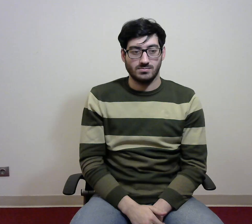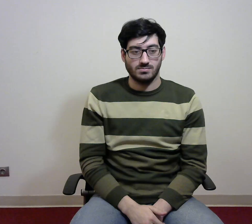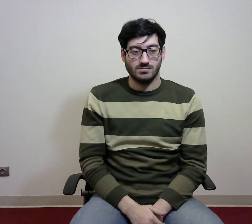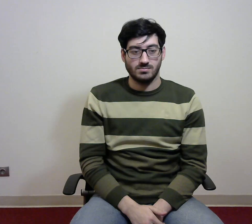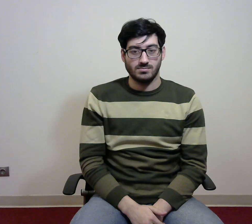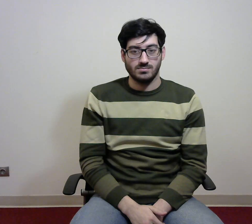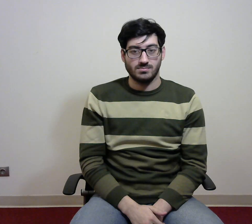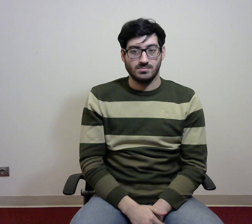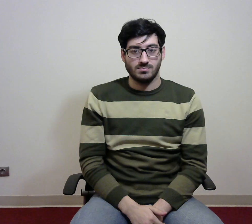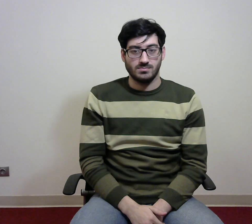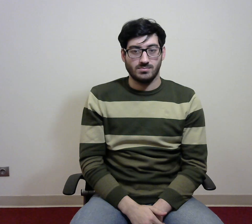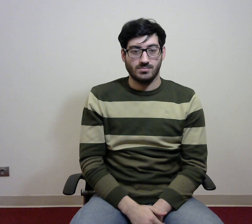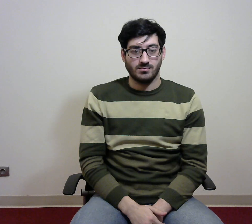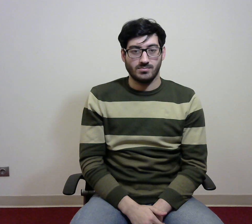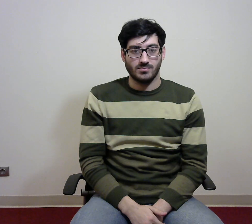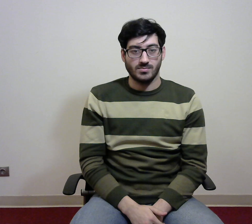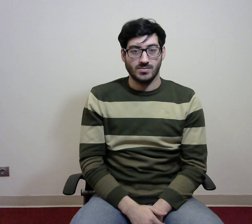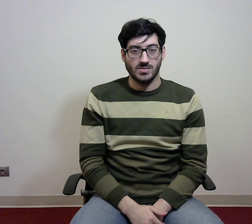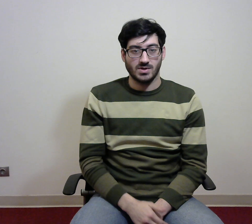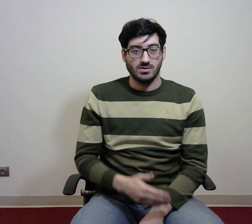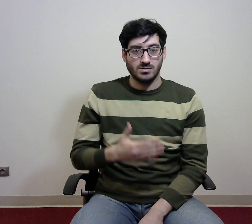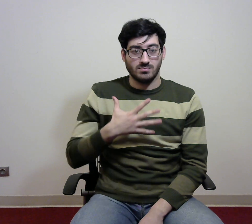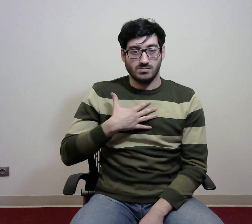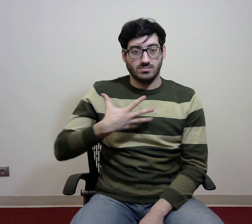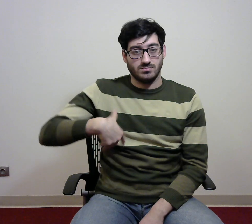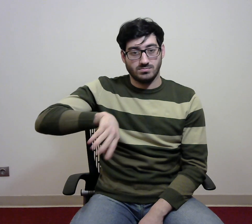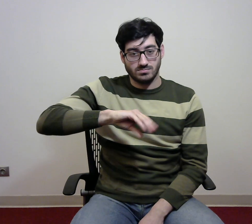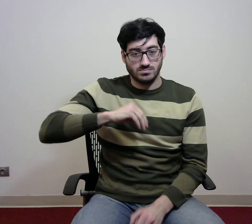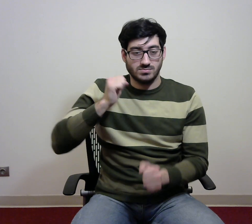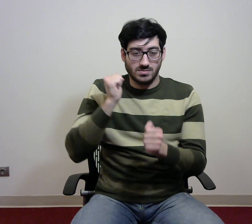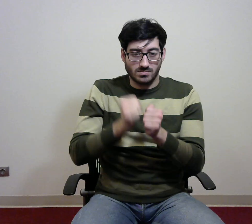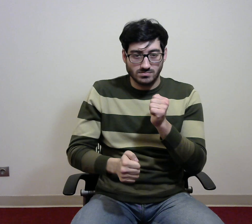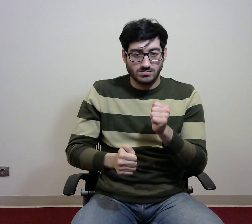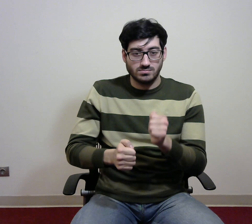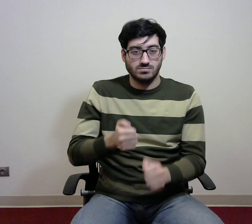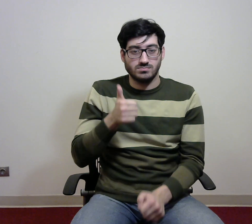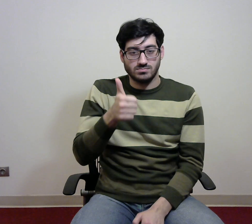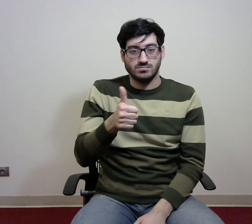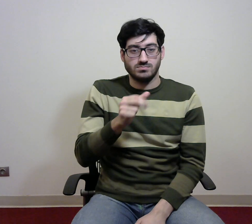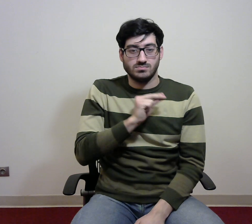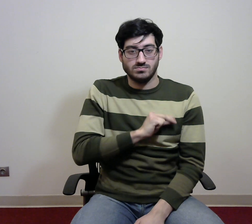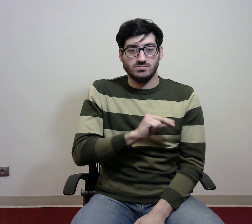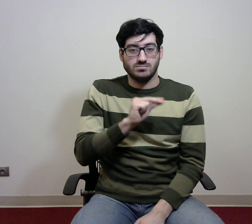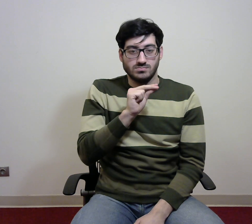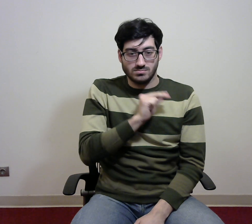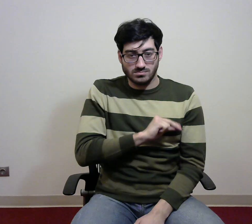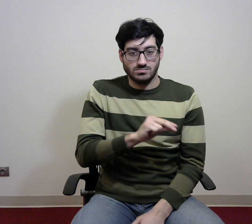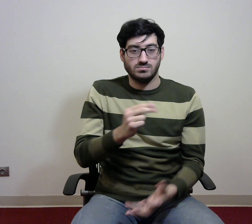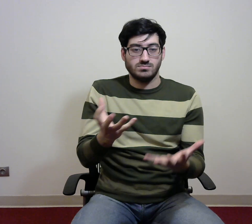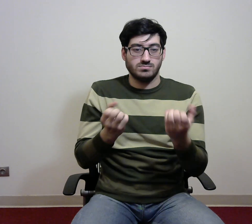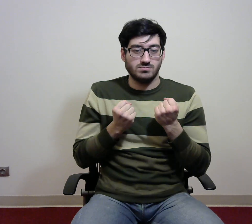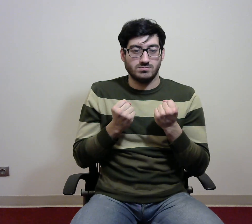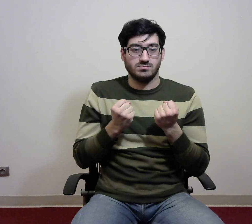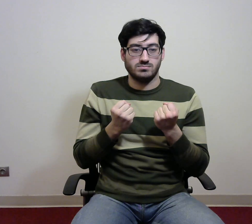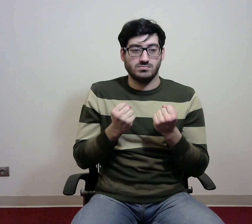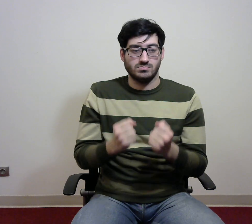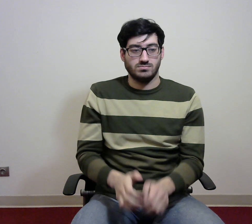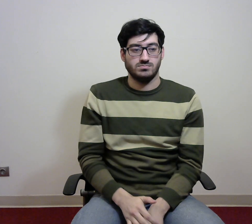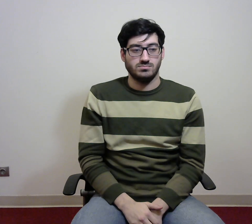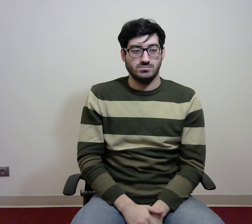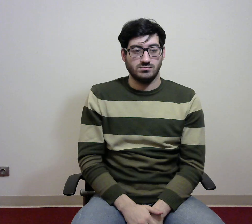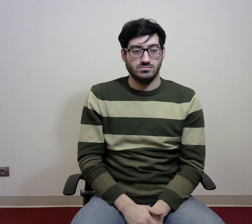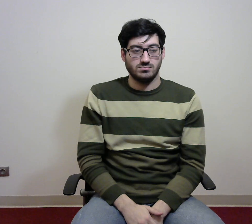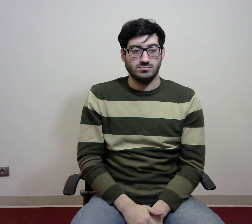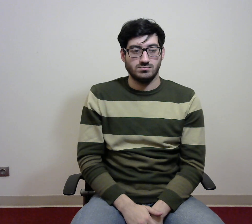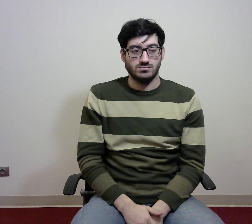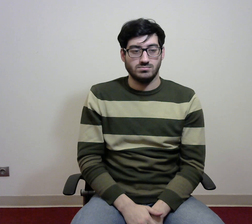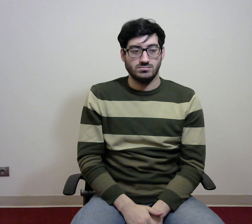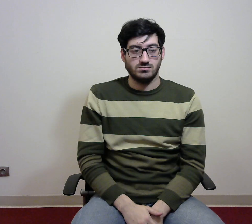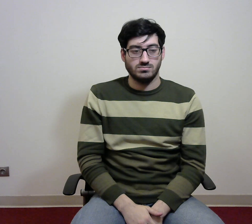Biz həmişə yaxşı işçiləri işə götürürük